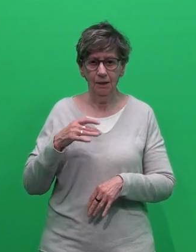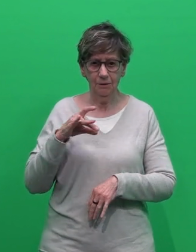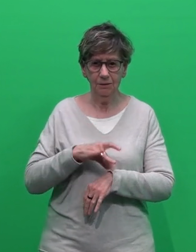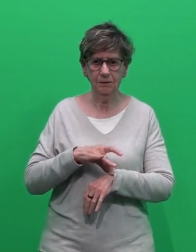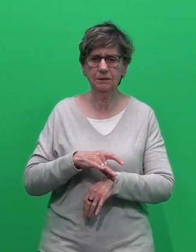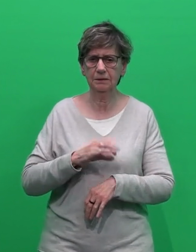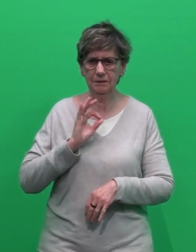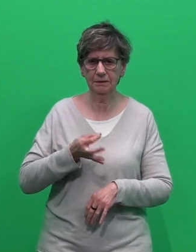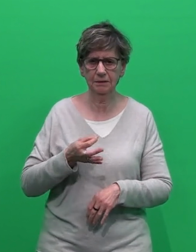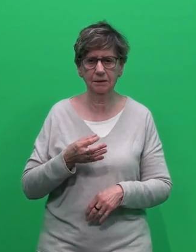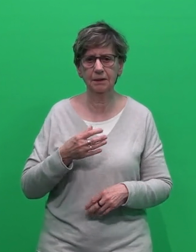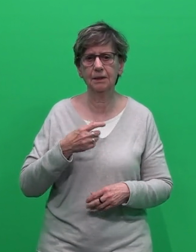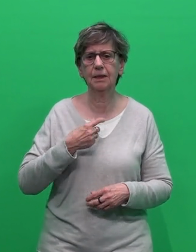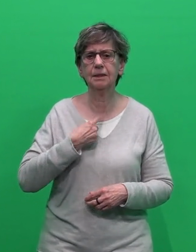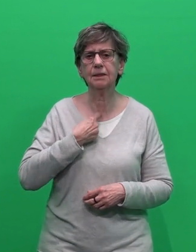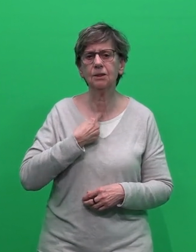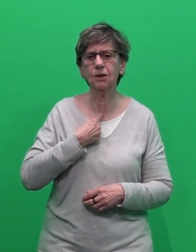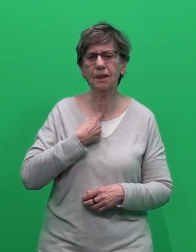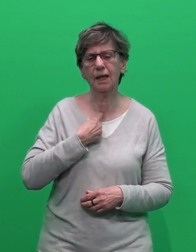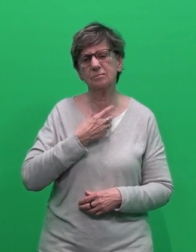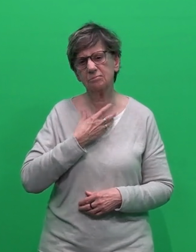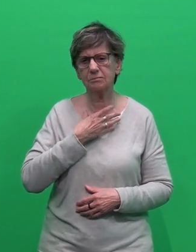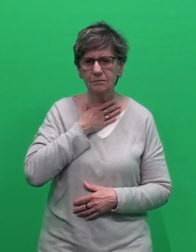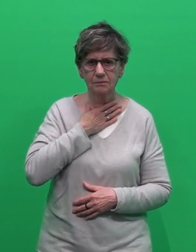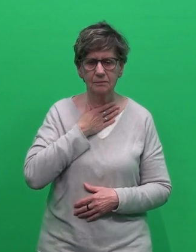Sí, tinc una malaltia de la tiroide, al coll.